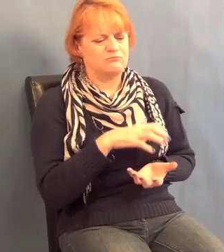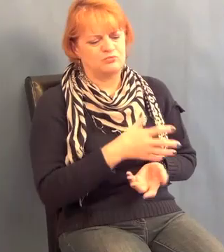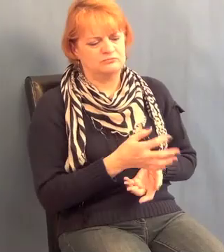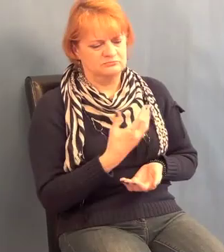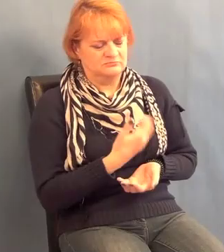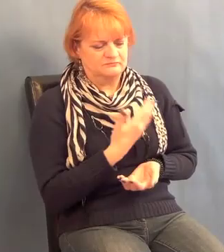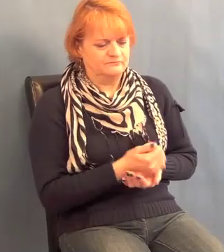Hamburger.